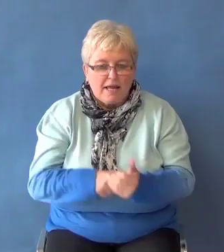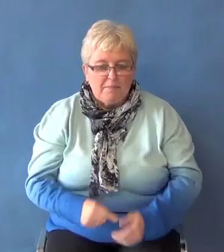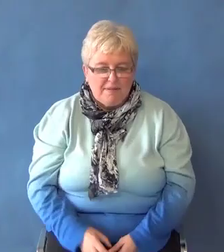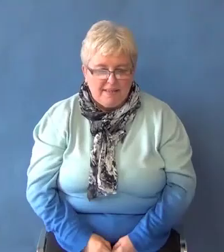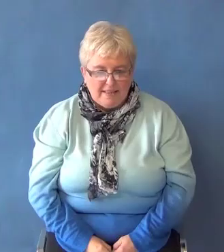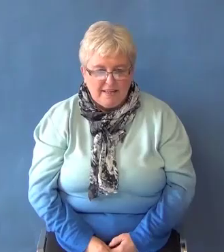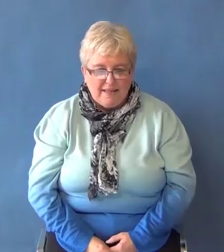Termin.